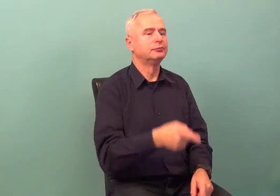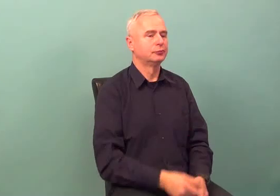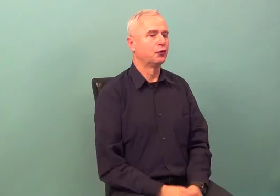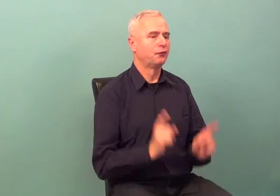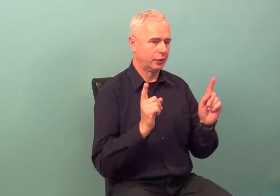Ostrzeżenie, tak.